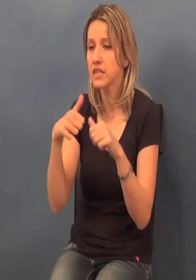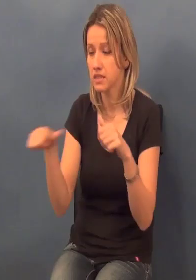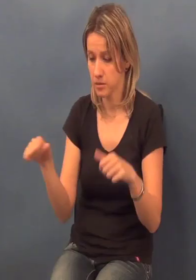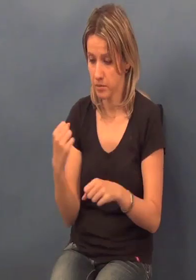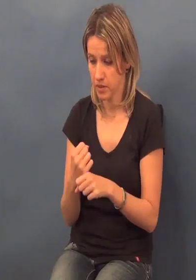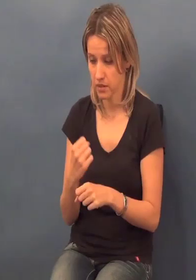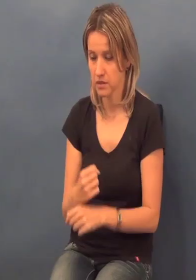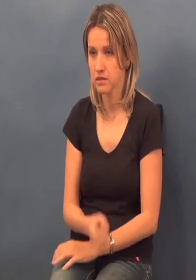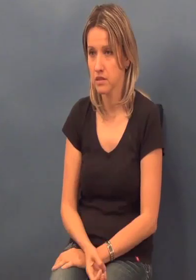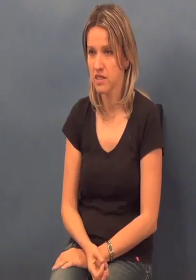Przez tydzień praca.